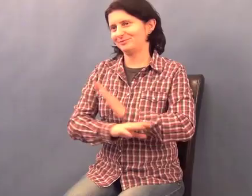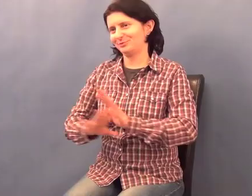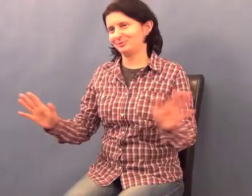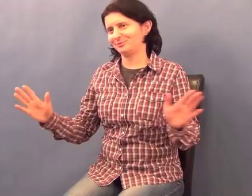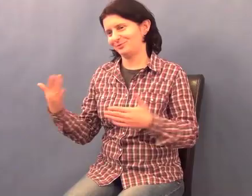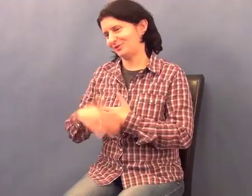Koniec filmu.